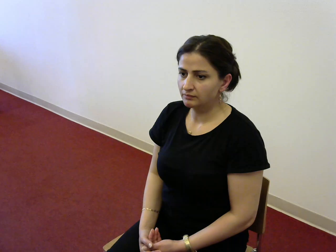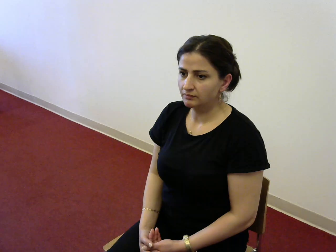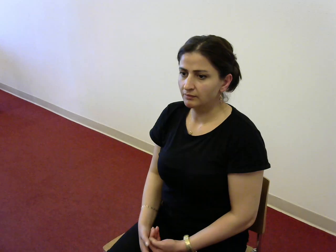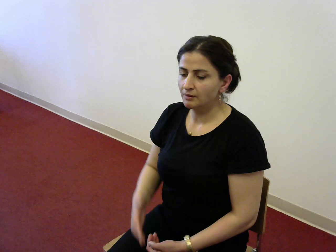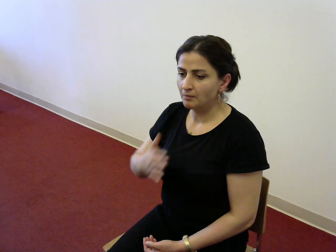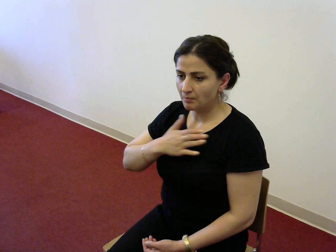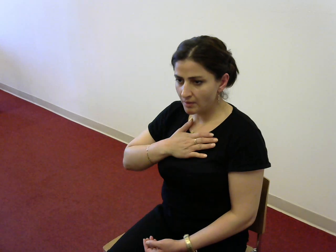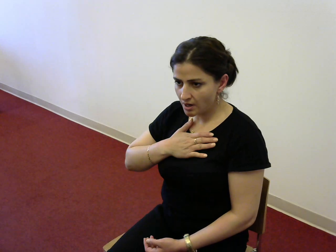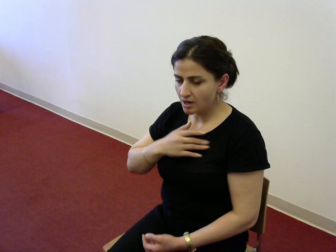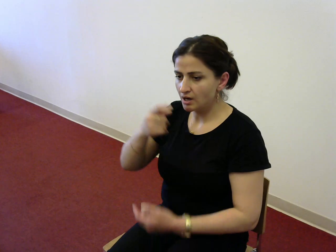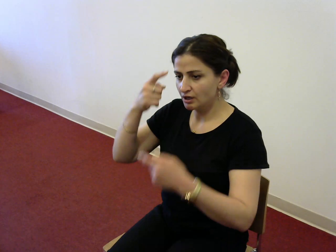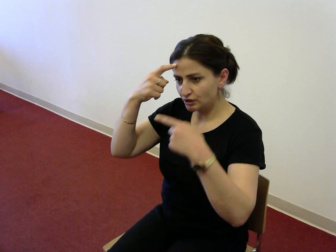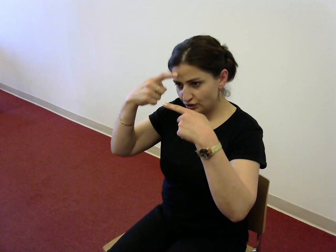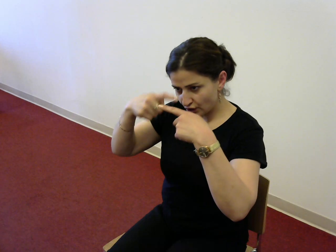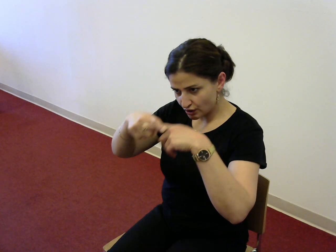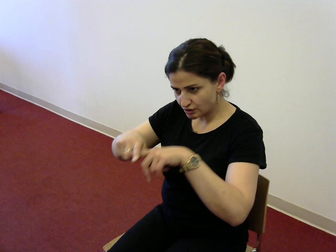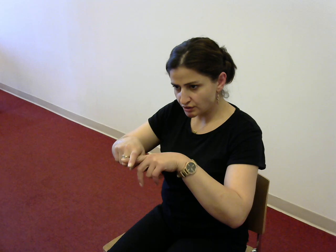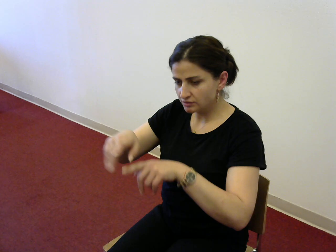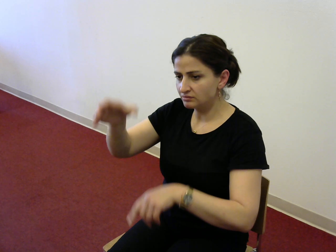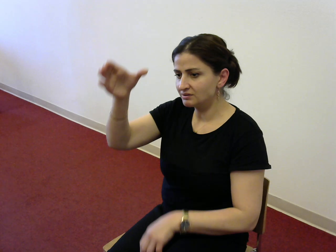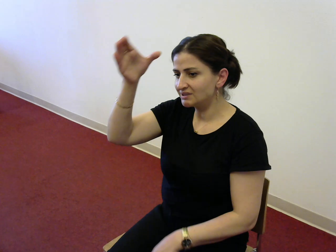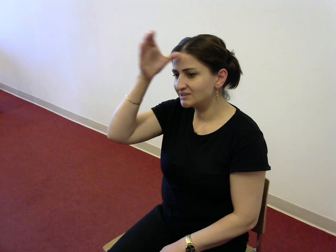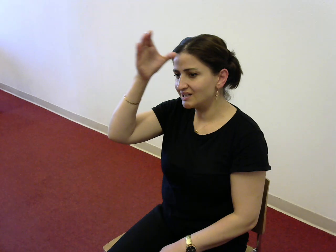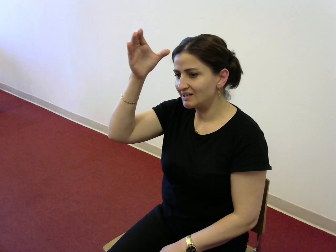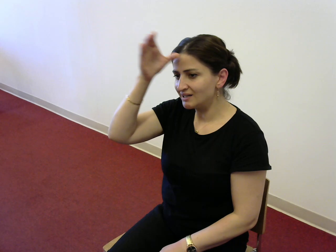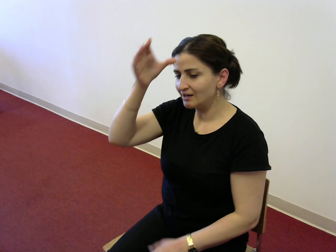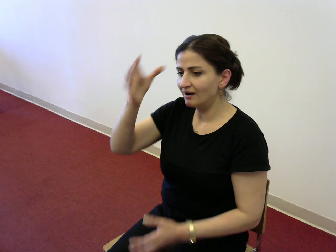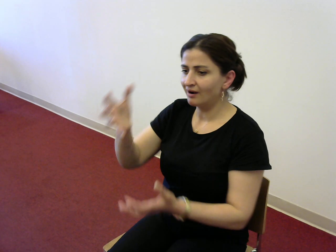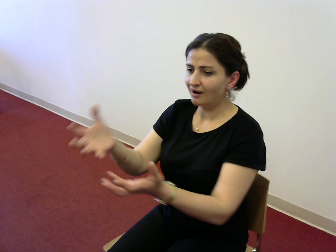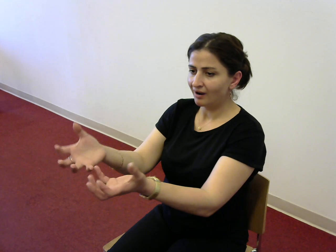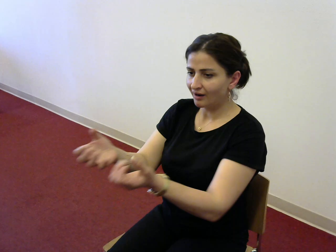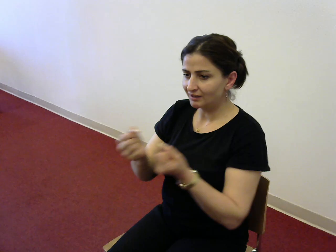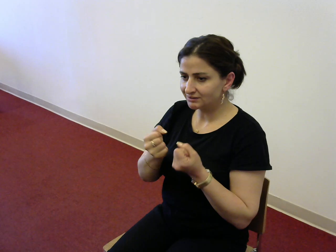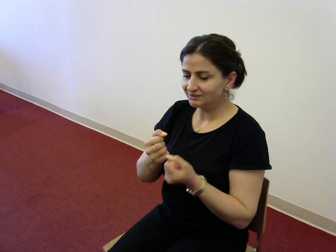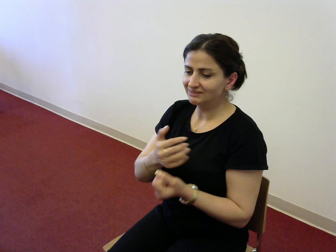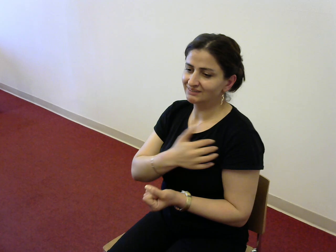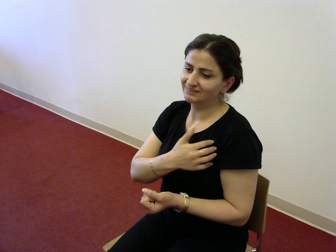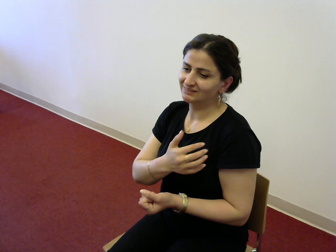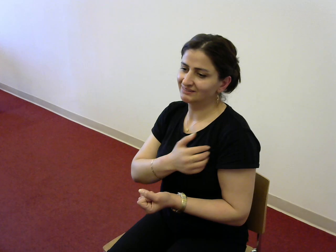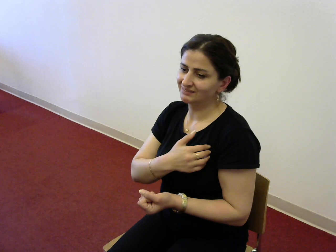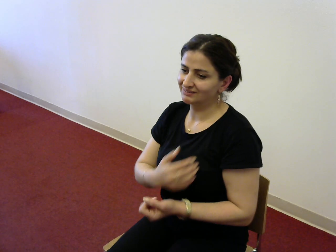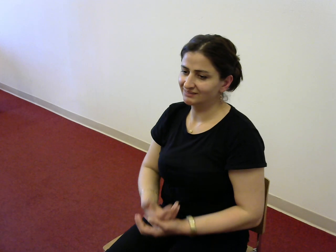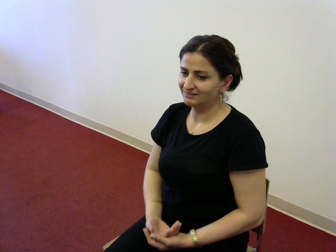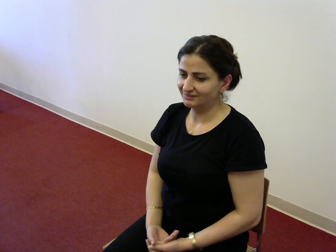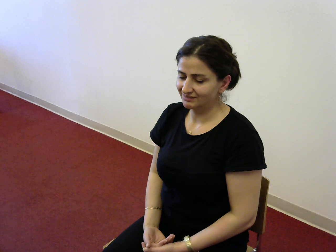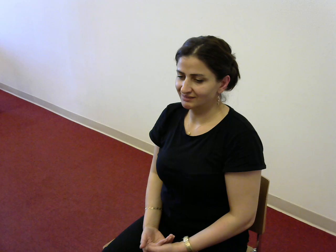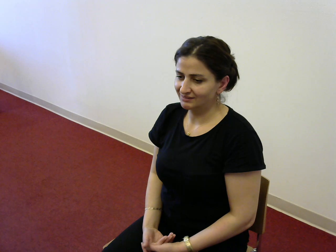Mən peşə təhsili almaq istəyirəm